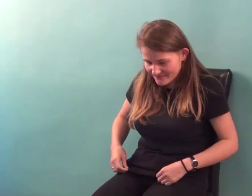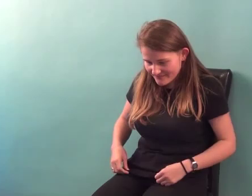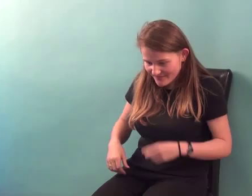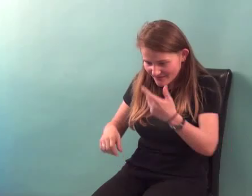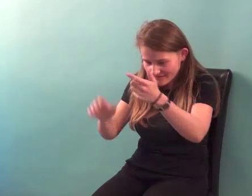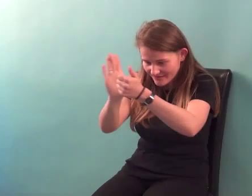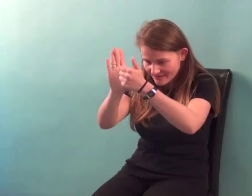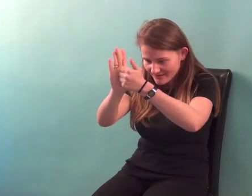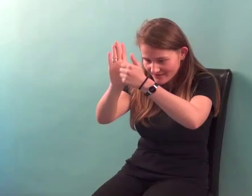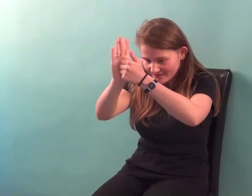Szesnasta.